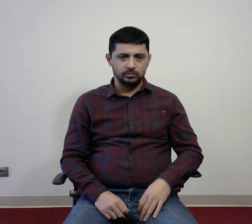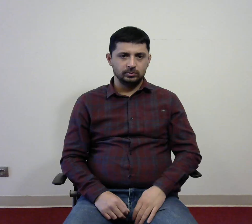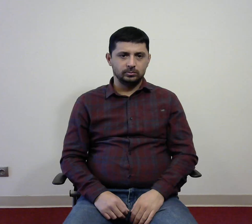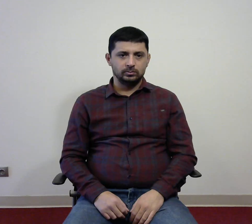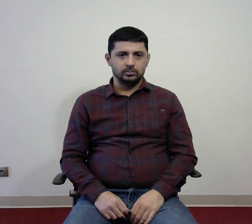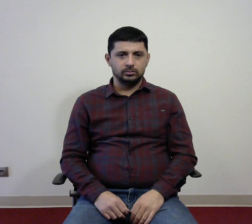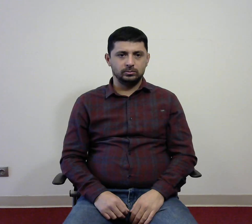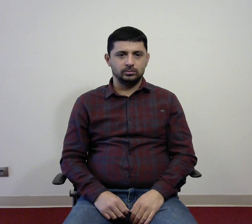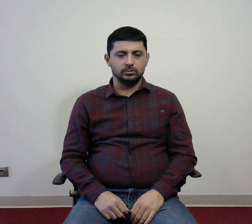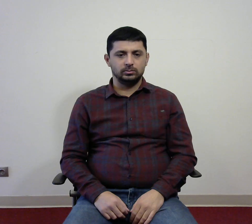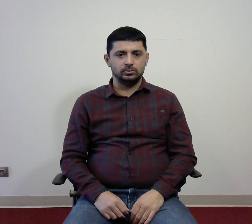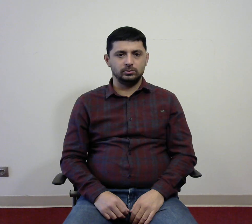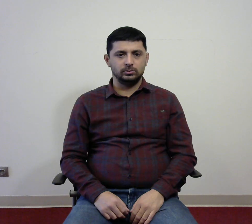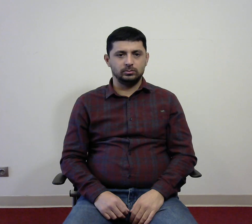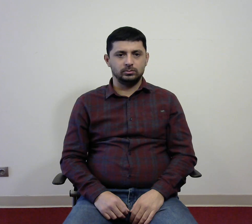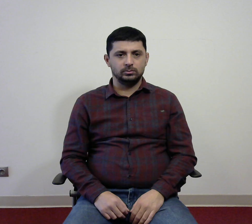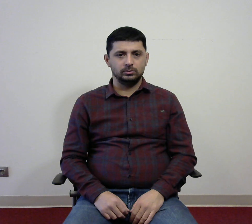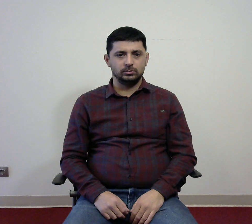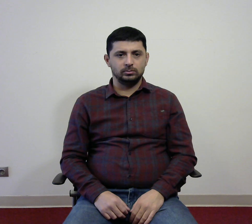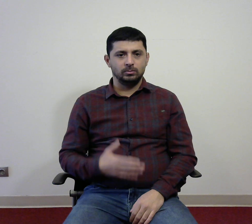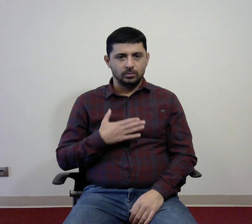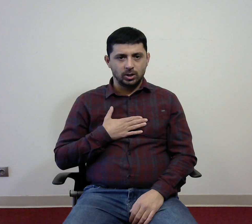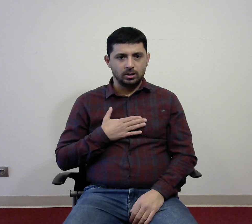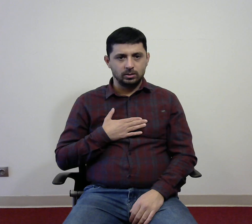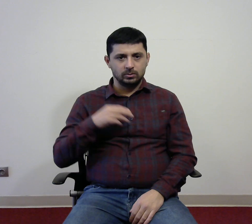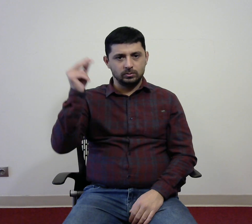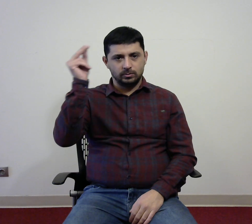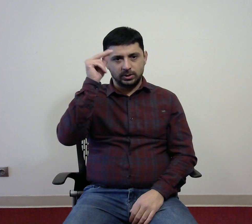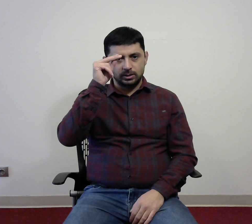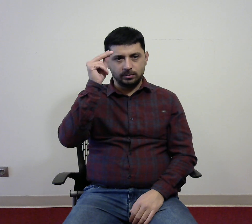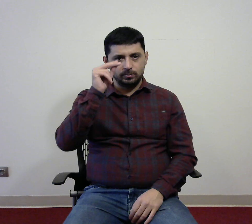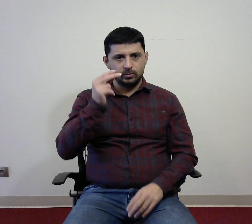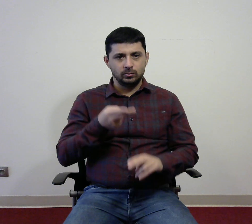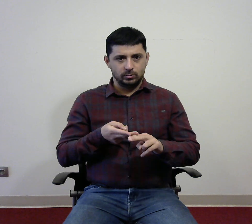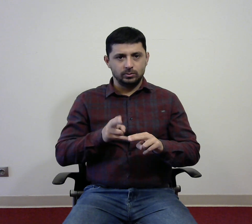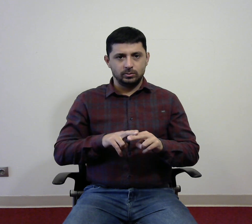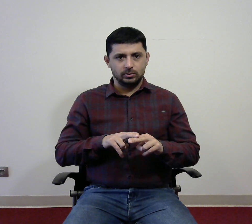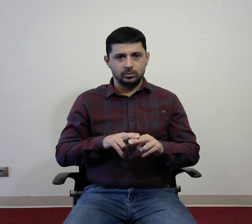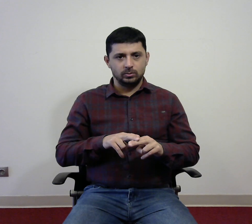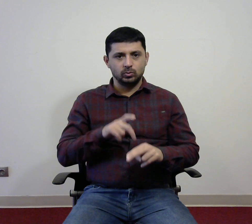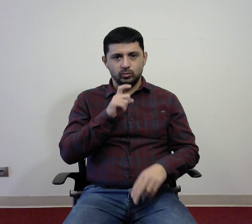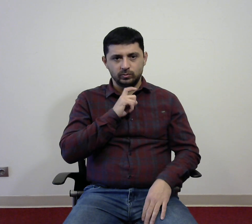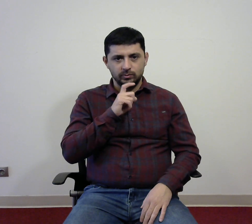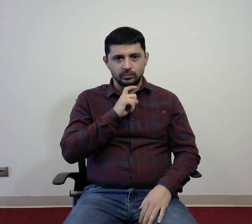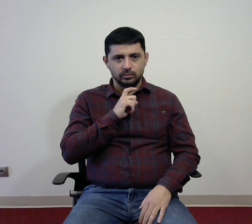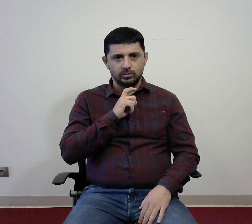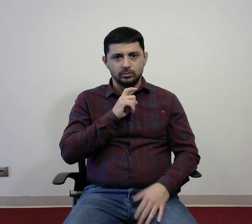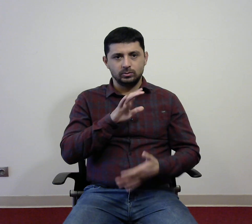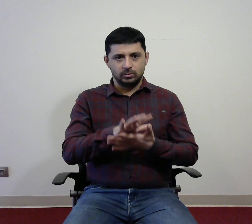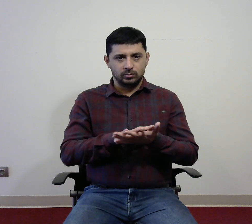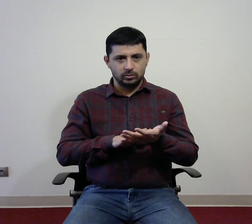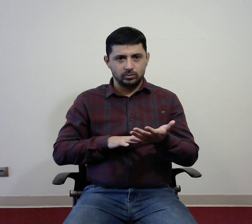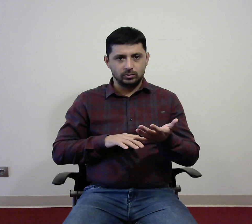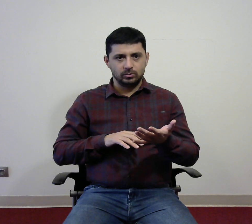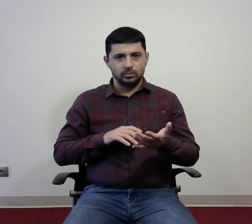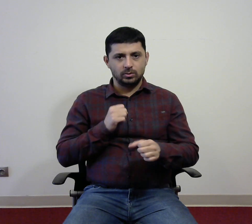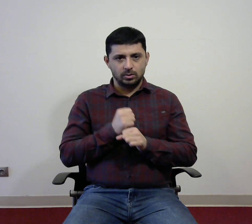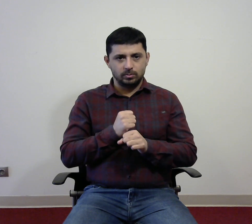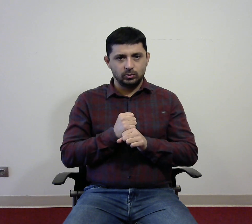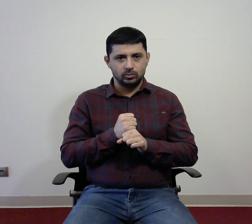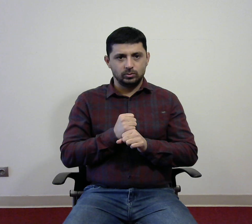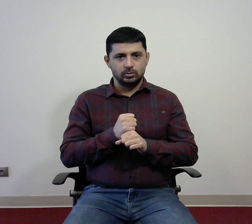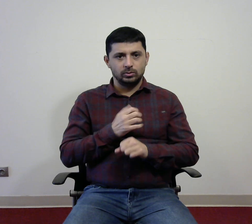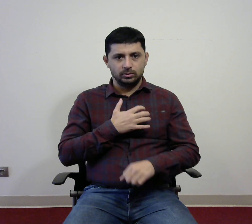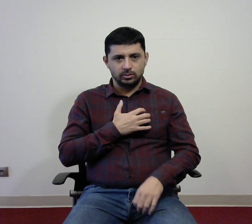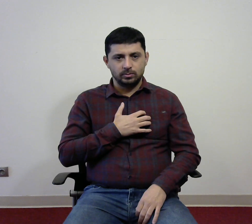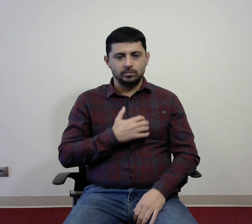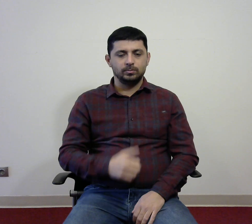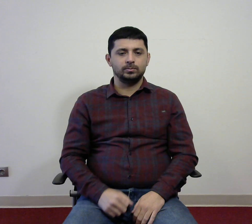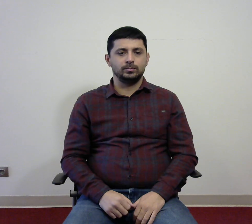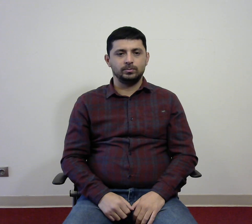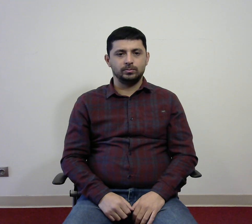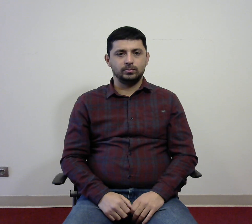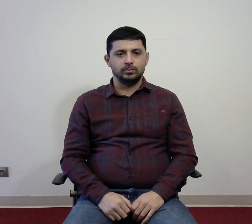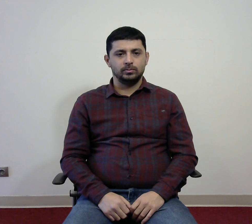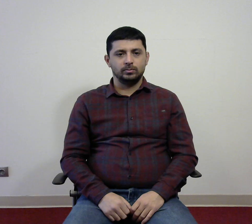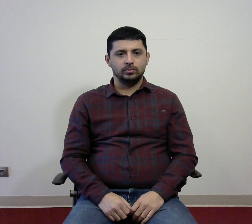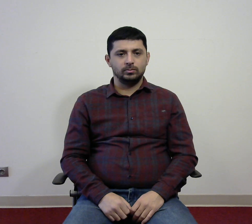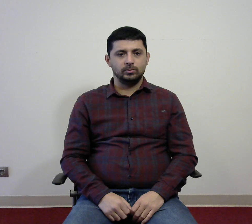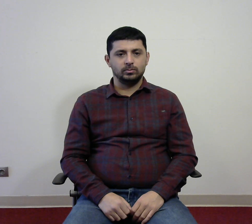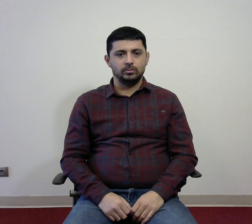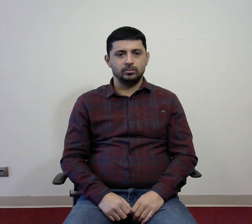Mən təhsilimi bu universitetdə davam etmək istəyirəm